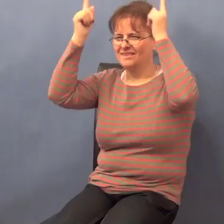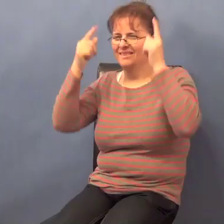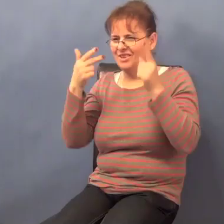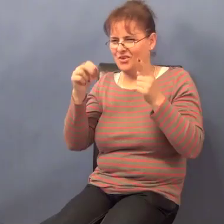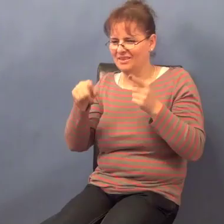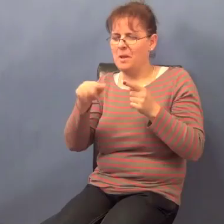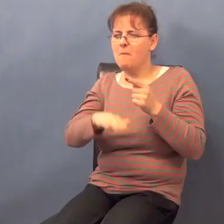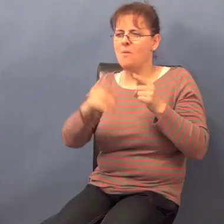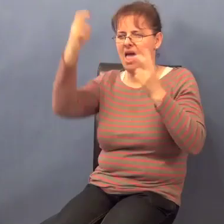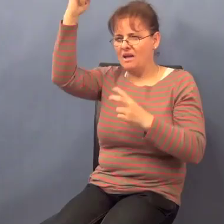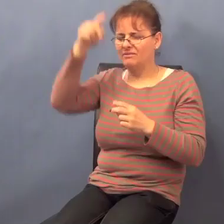Myszka Donald.